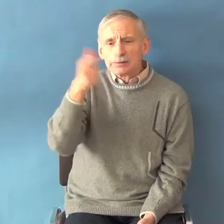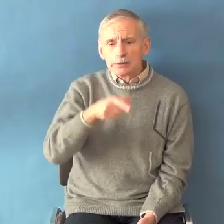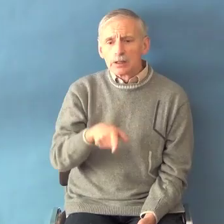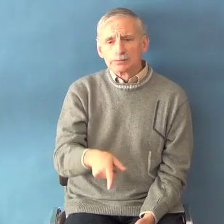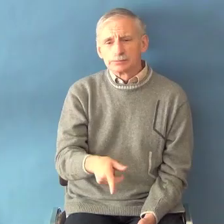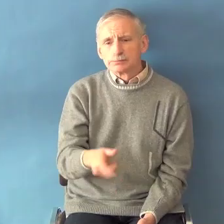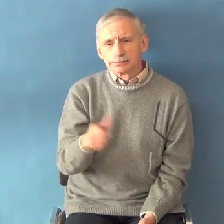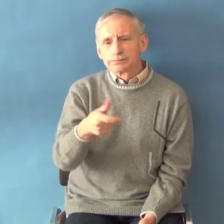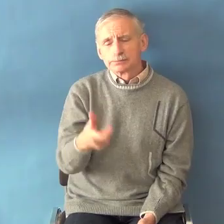To suszenie.